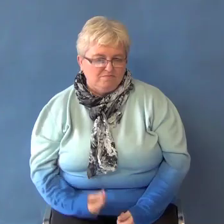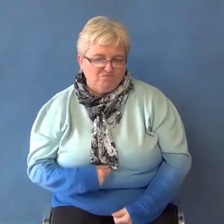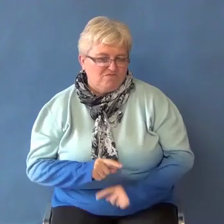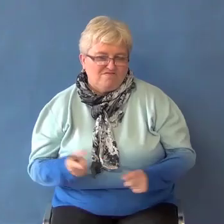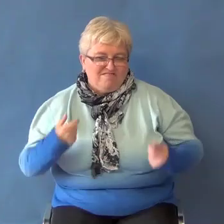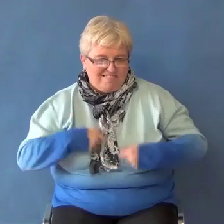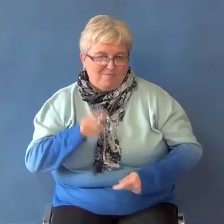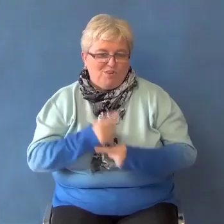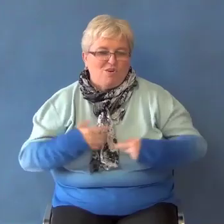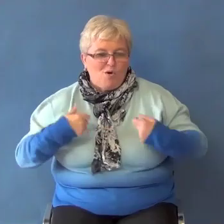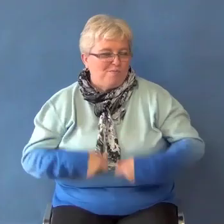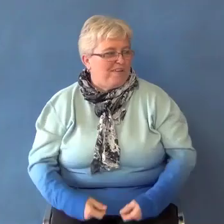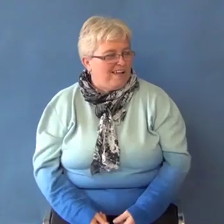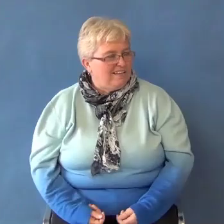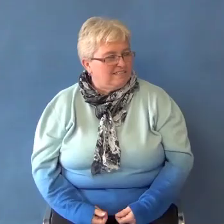Nie wolno chodzić w kostiumie, tylko trzeba być ubranym.